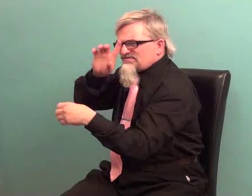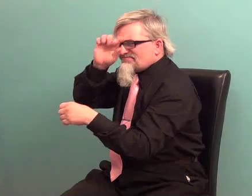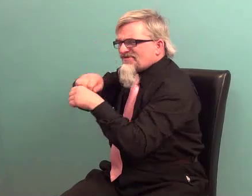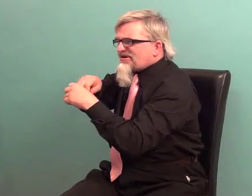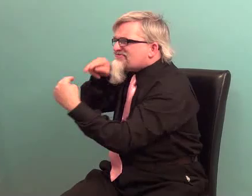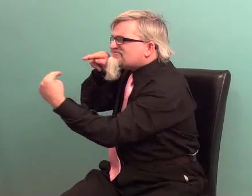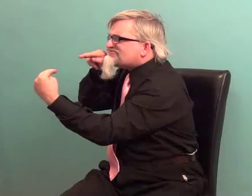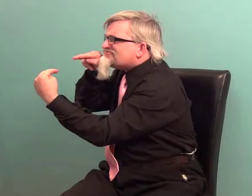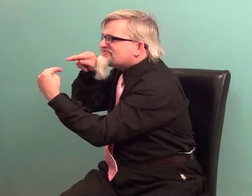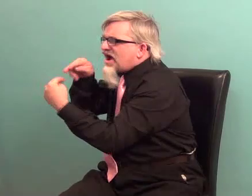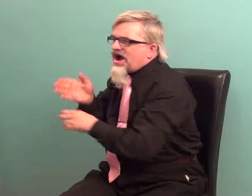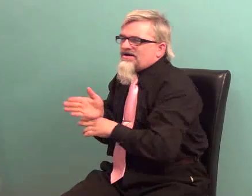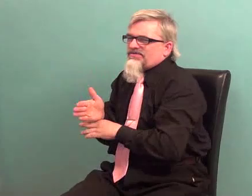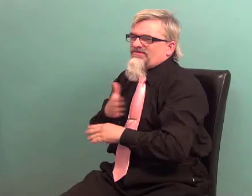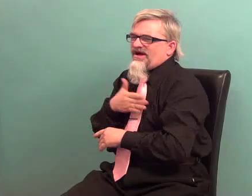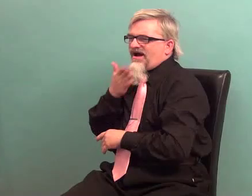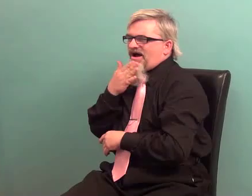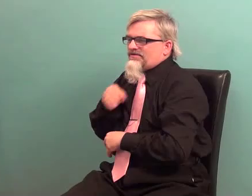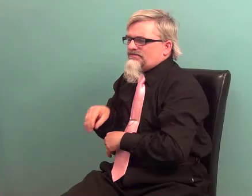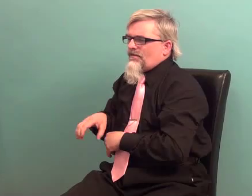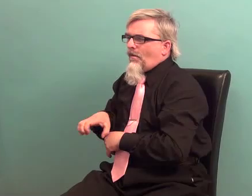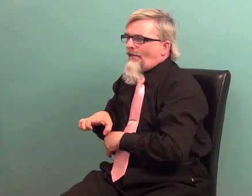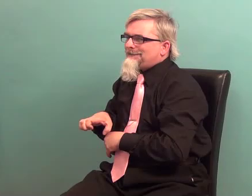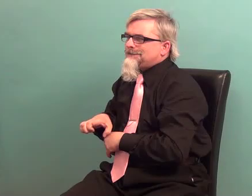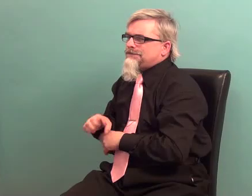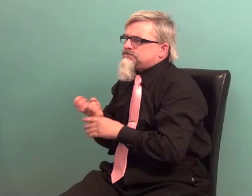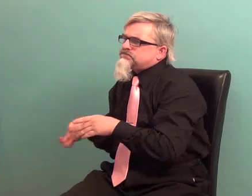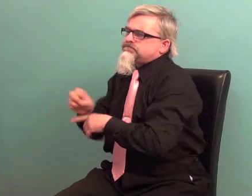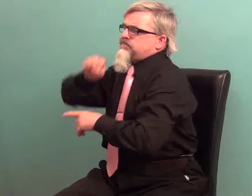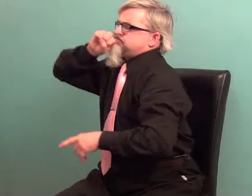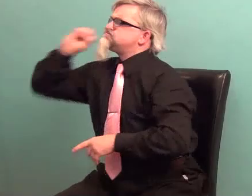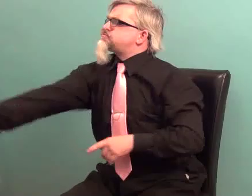Kot patrzy na rybę, a ryba ze znudzeniem nabiera wody do pyszczka, wynurza się i pluje na niego wodą.